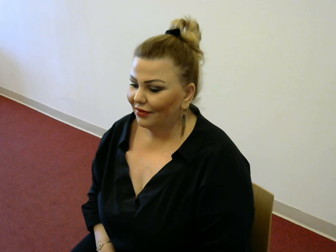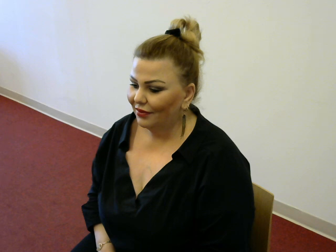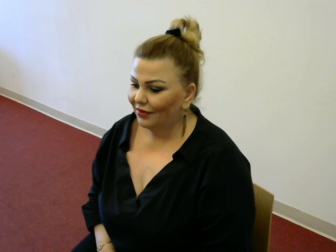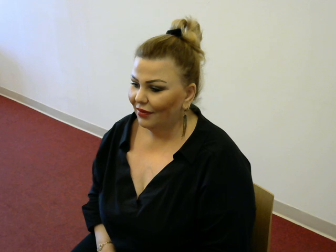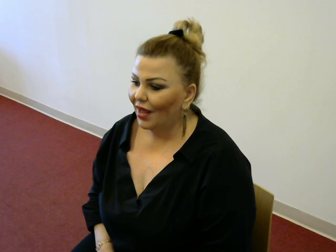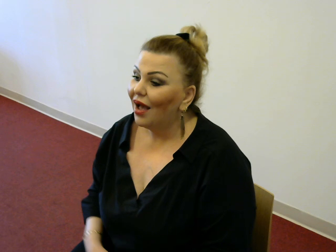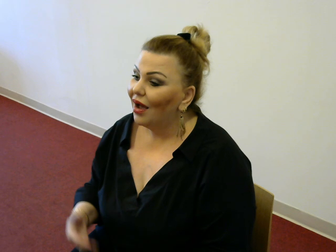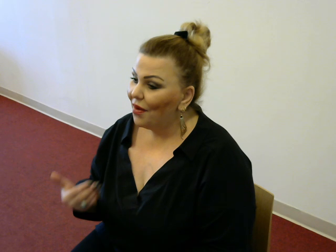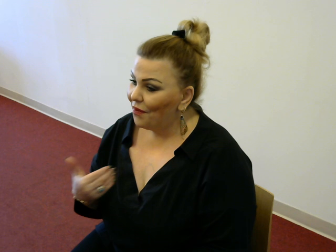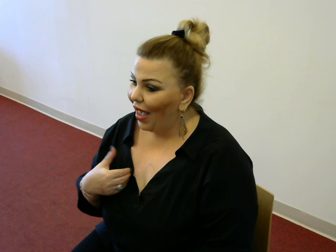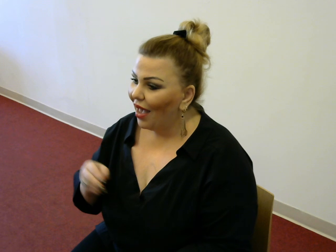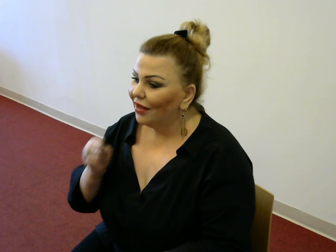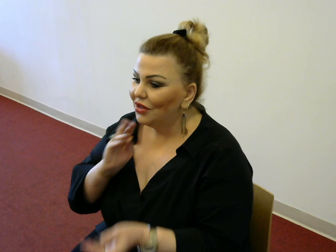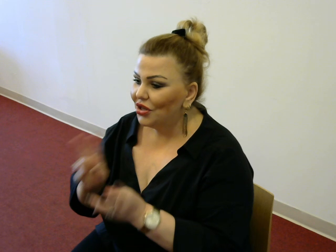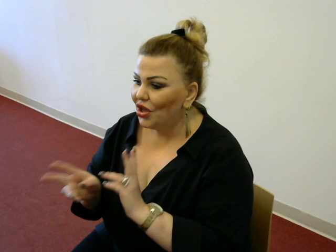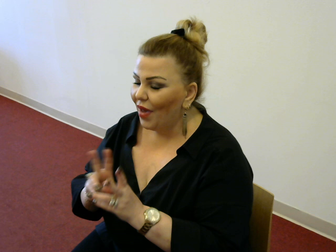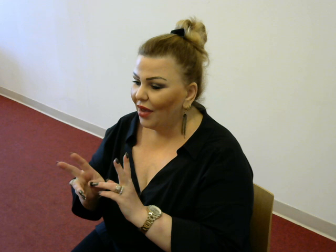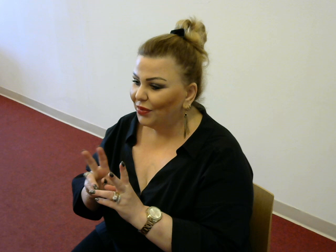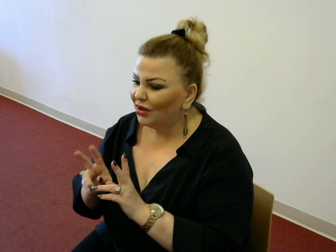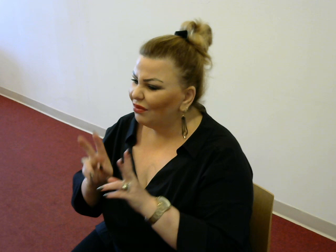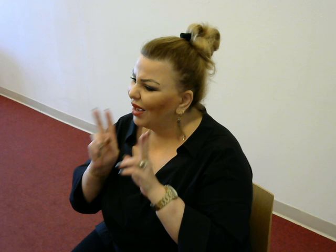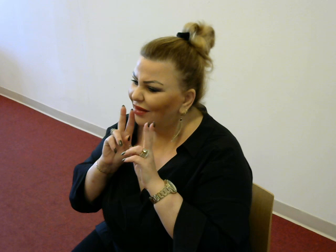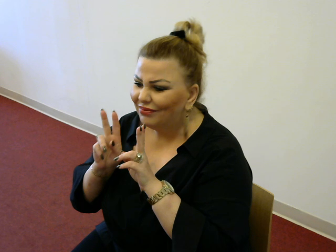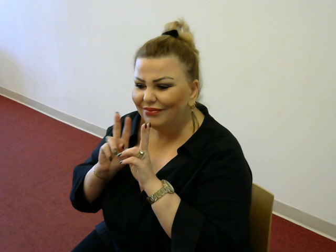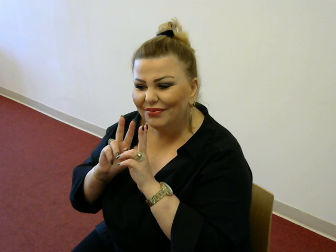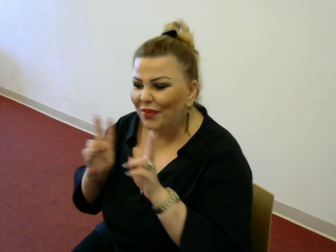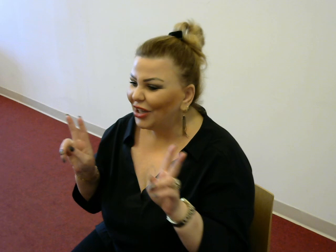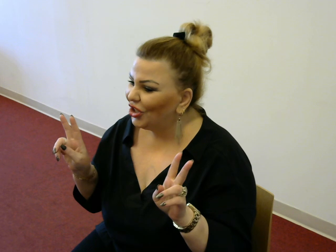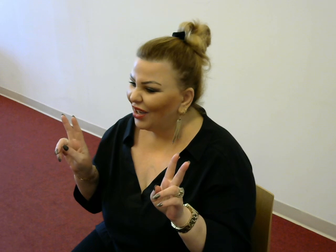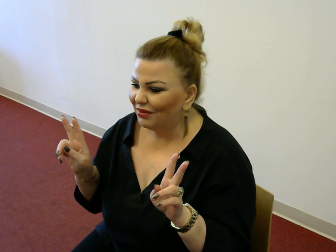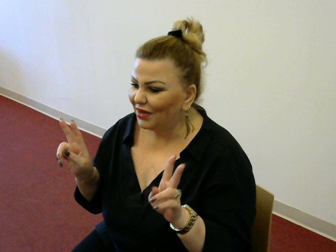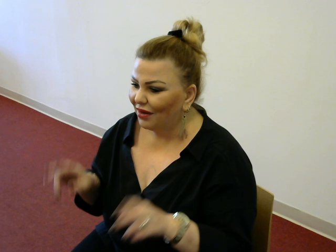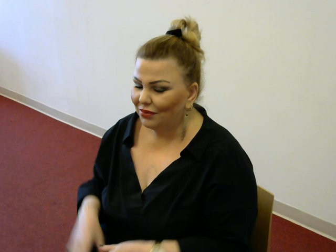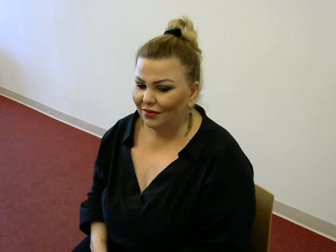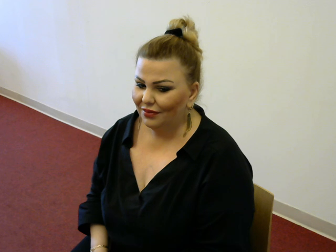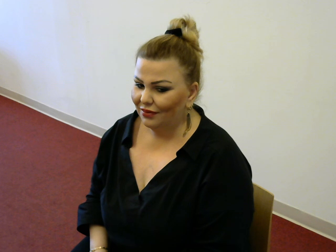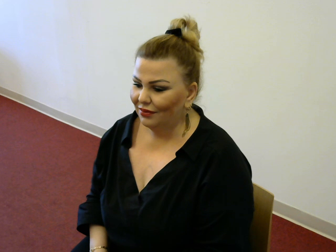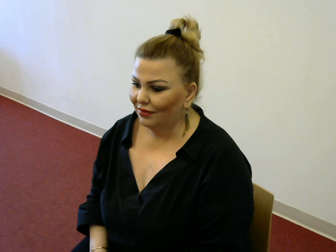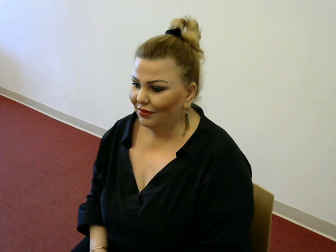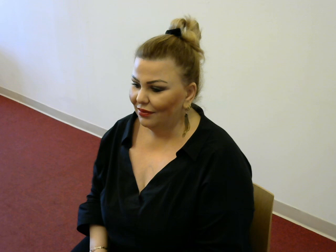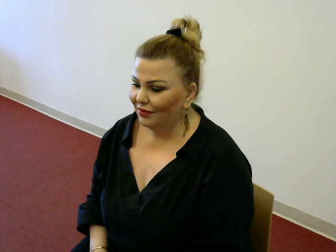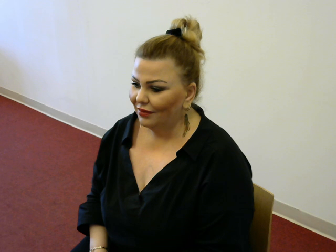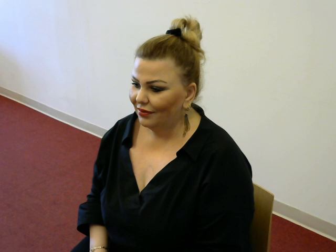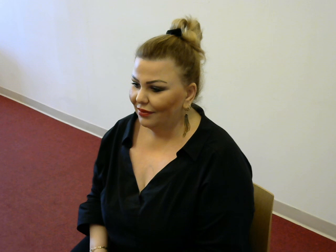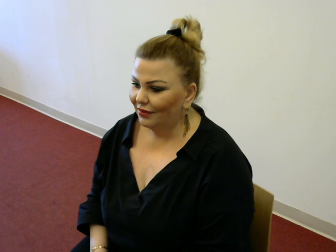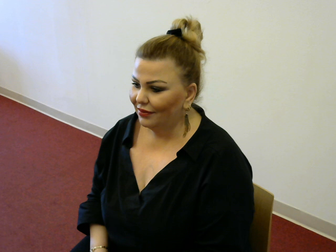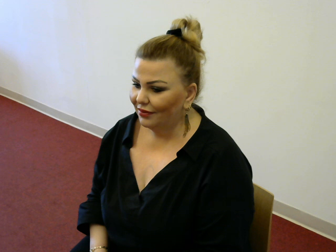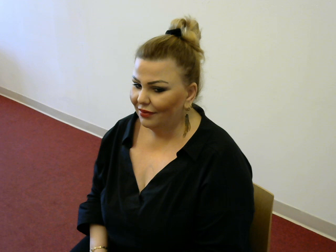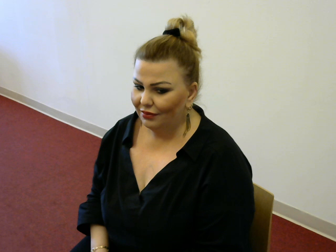Mən yemək bişirməyi bacarmıram